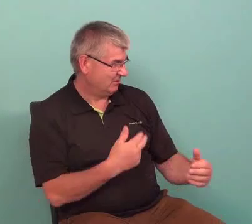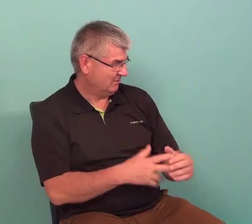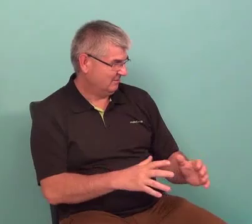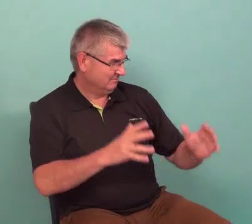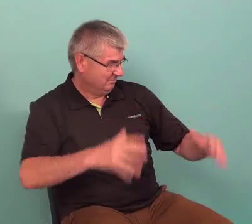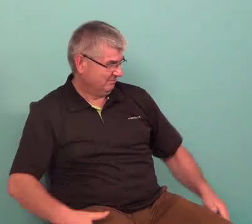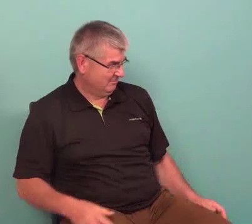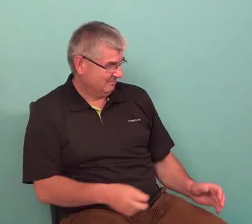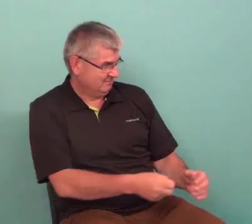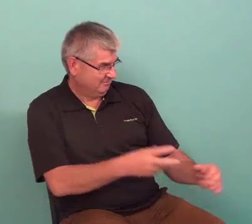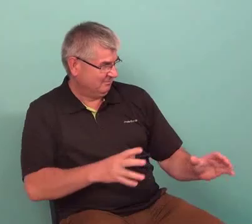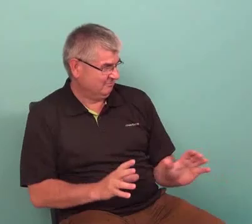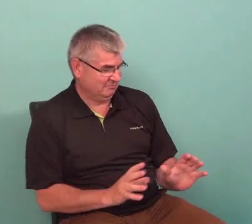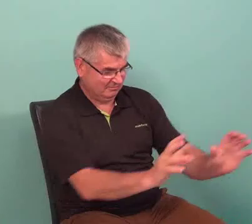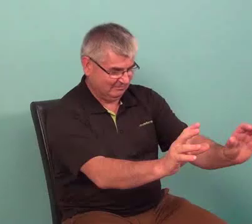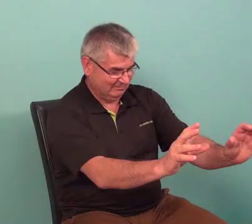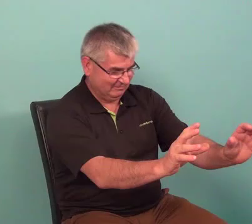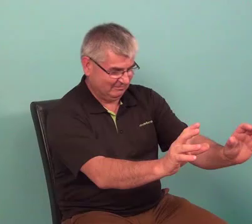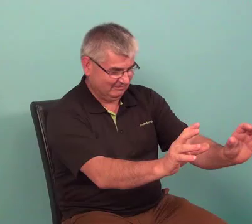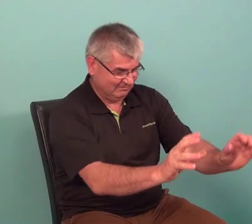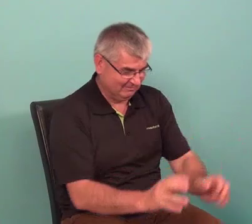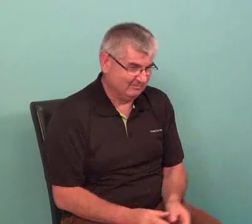Biegnie, bo strzała wypycha go z łóżka.